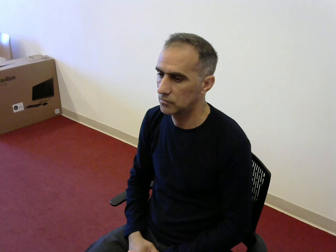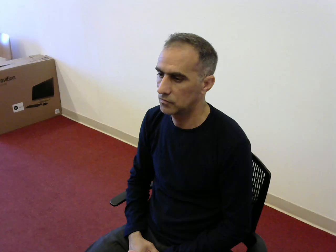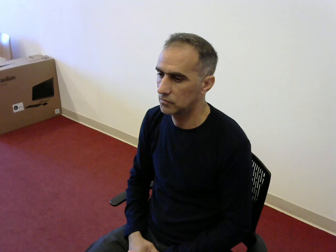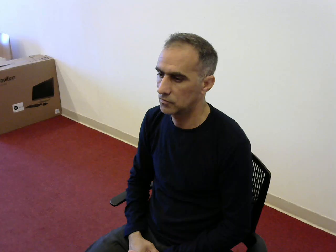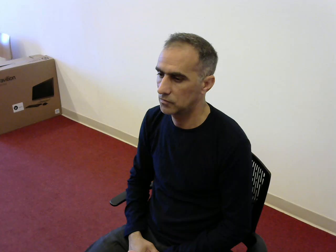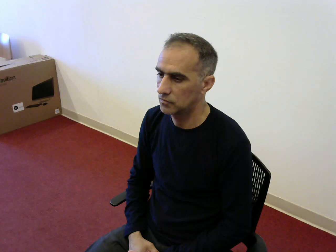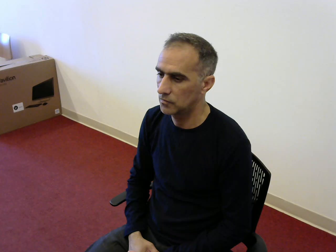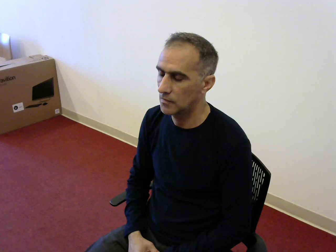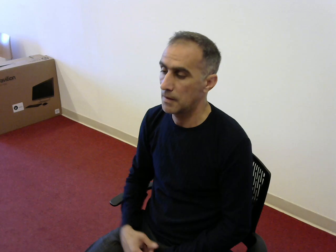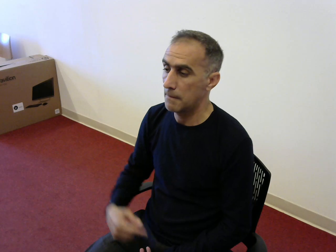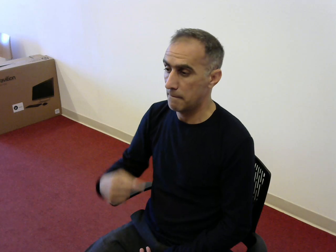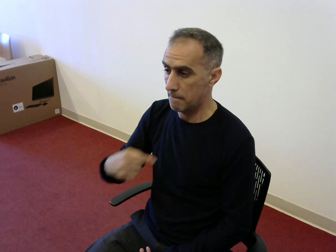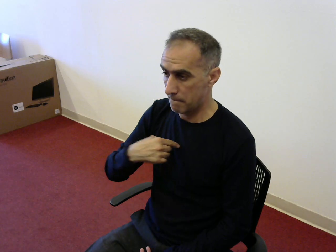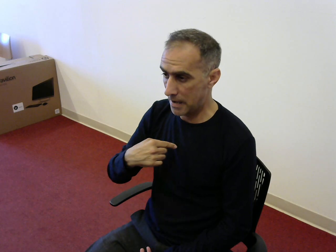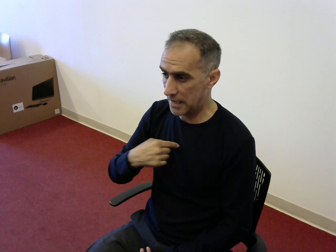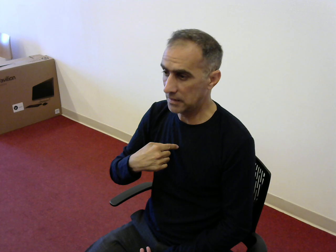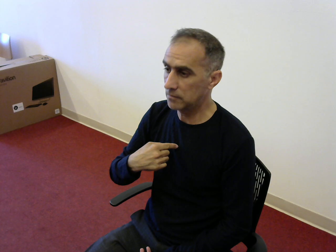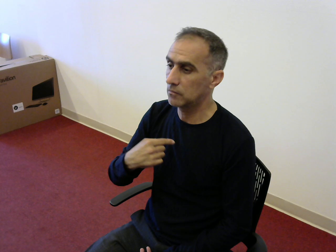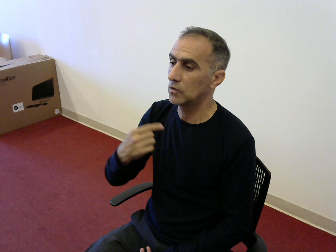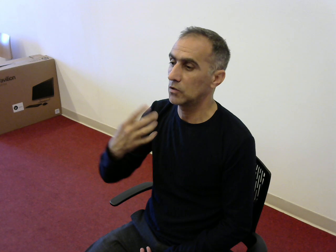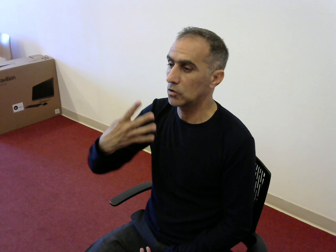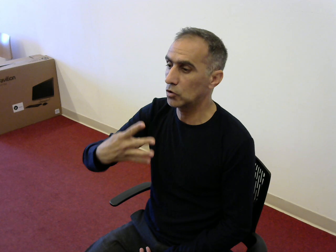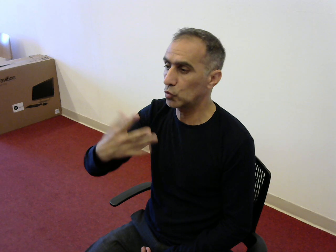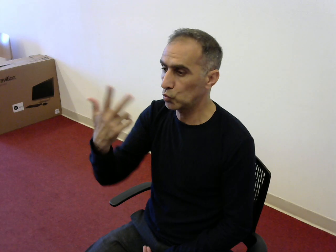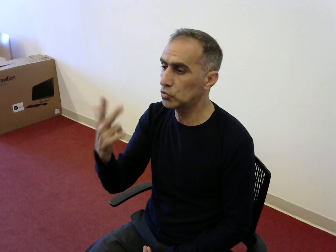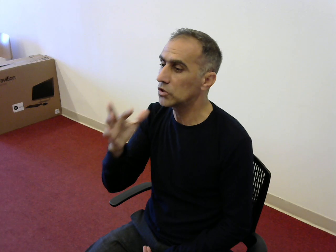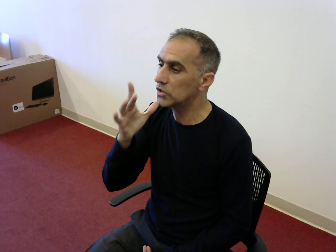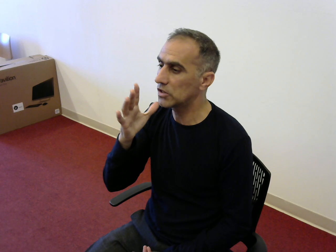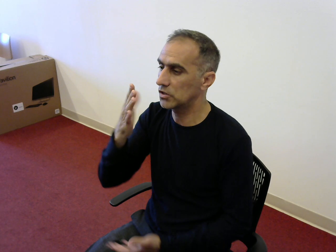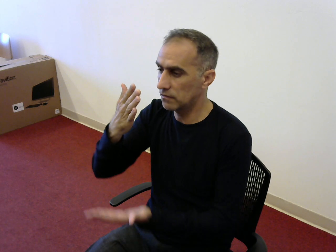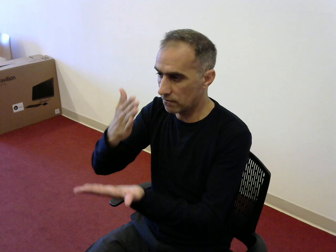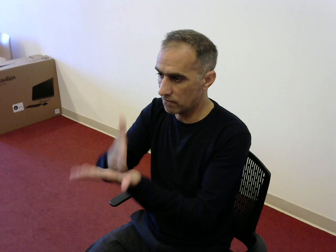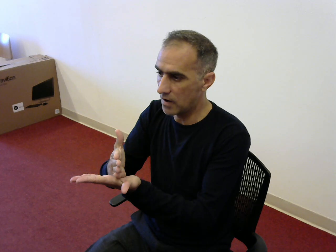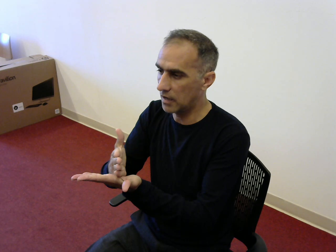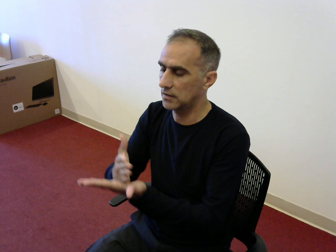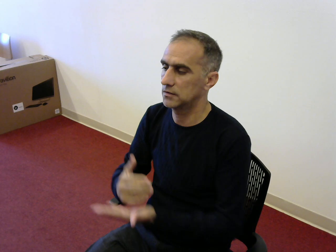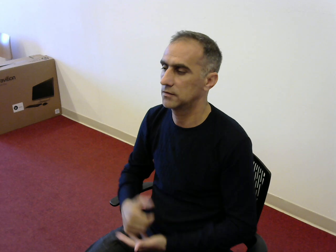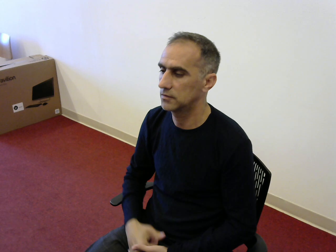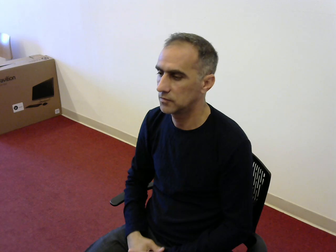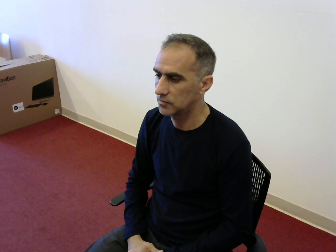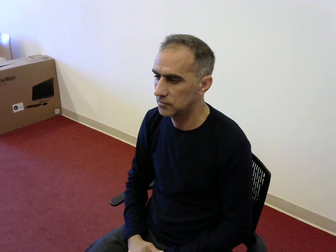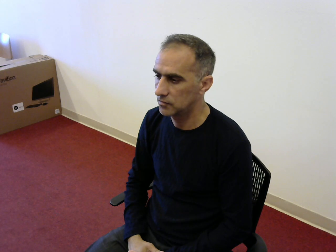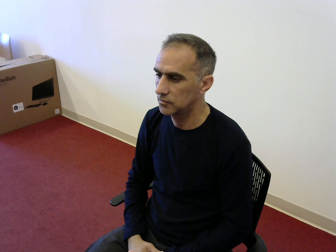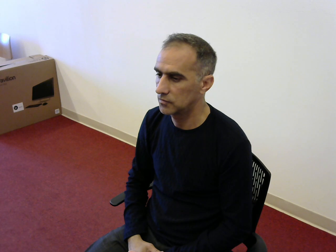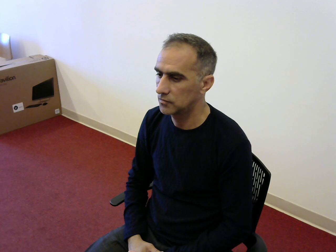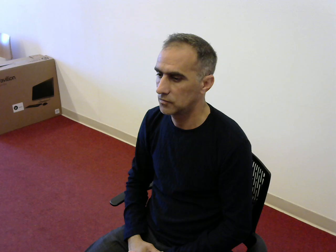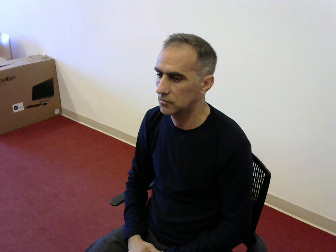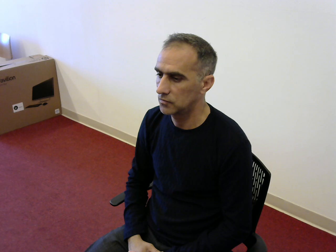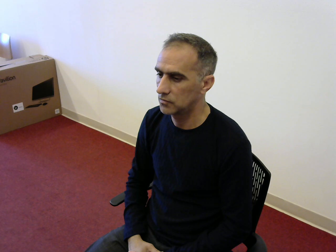Mənim 43 yaşım var